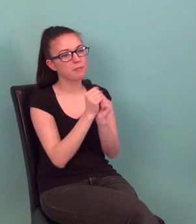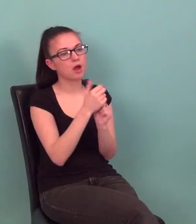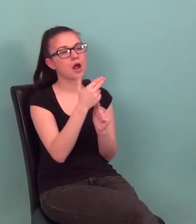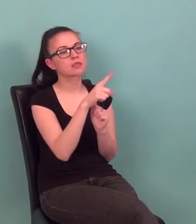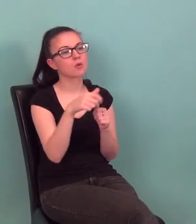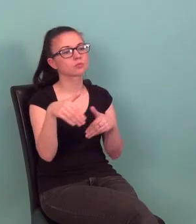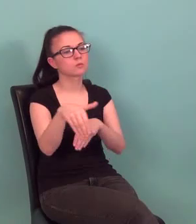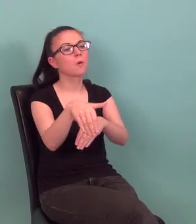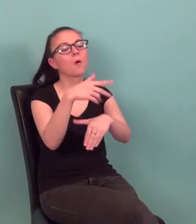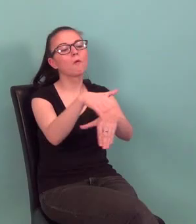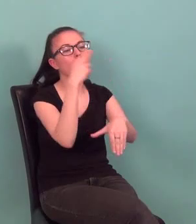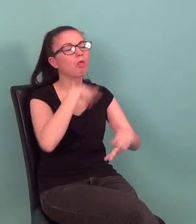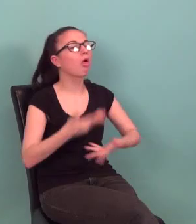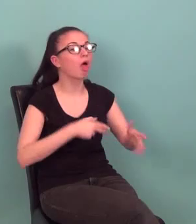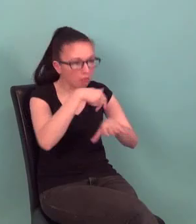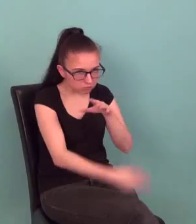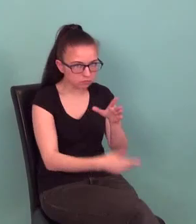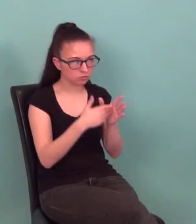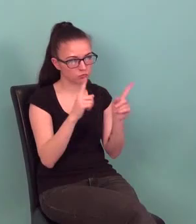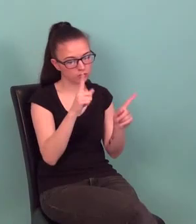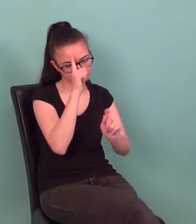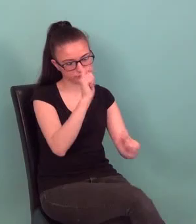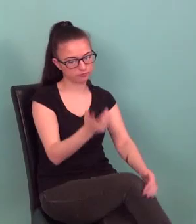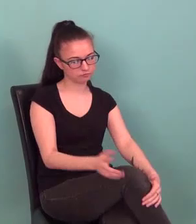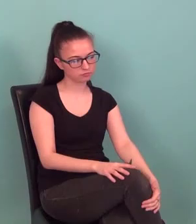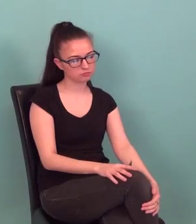Albo jak jest kanał, to ktoś szybko idzie i nie zauważy kanału, to może spaść, znak uprzedza.